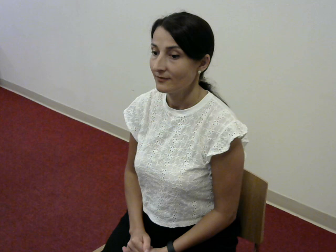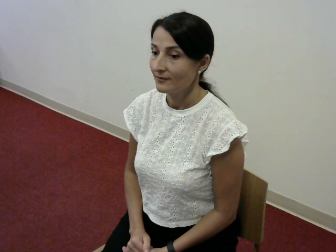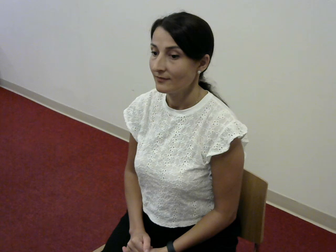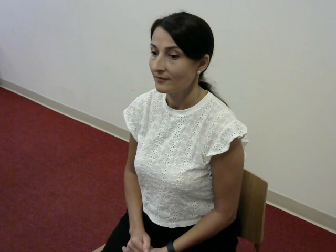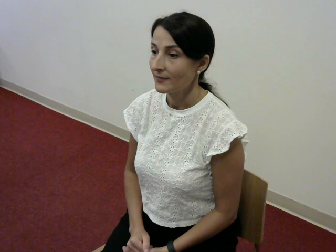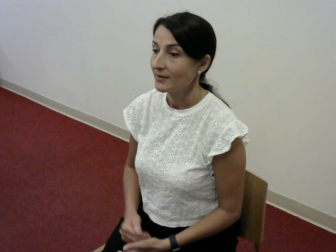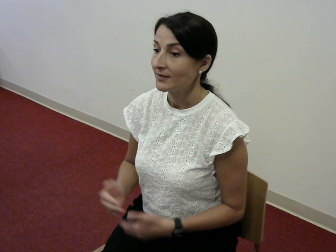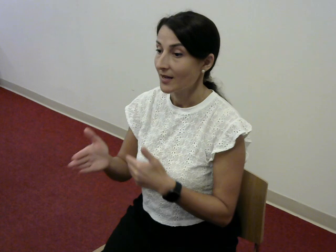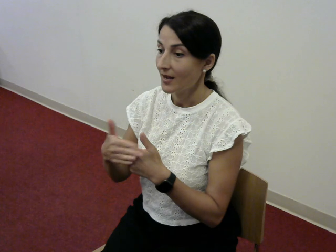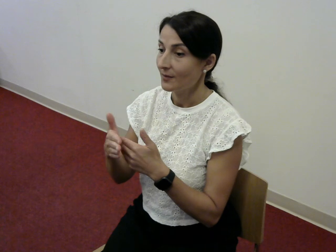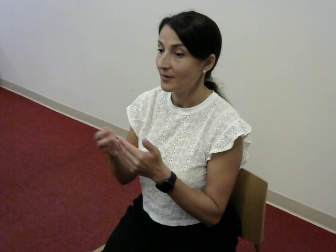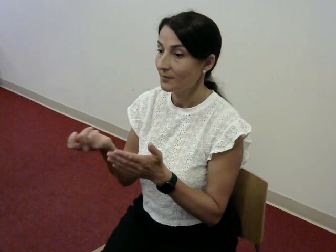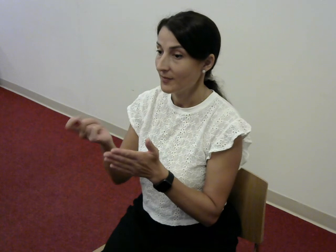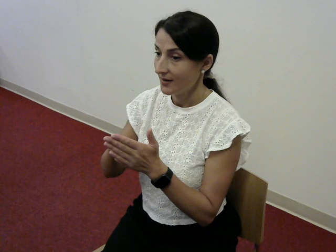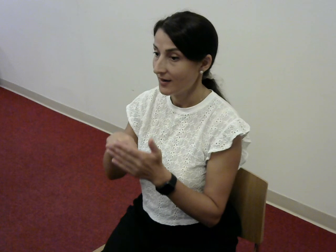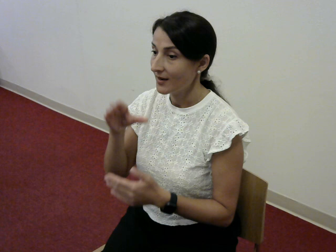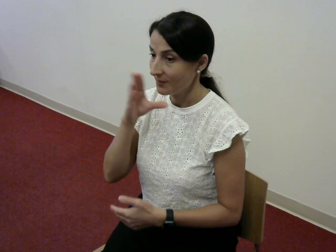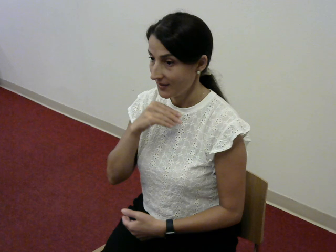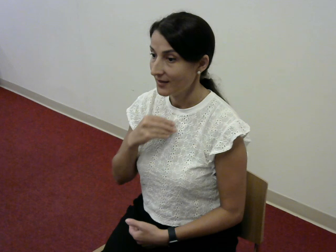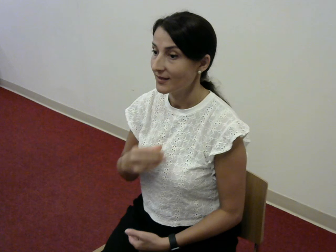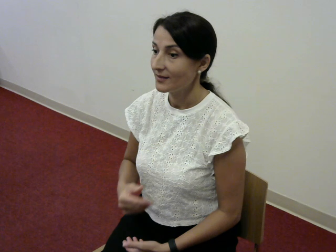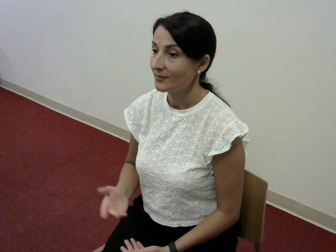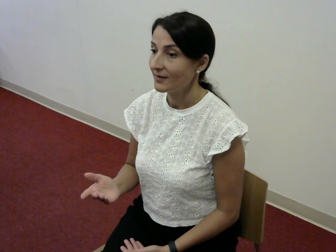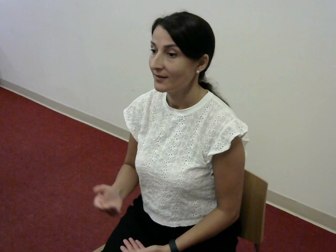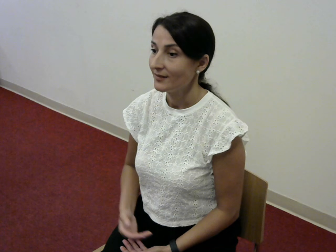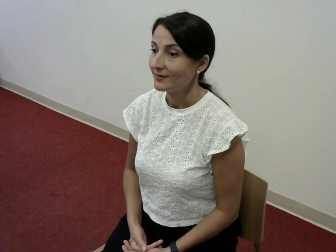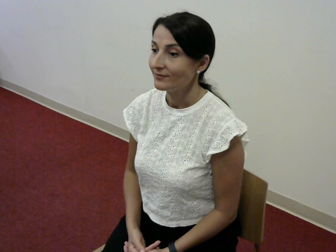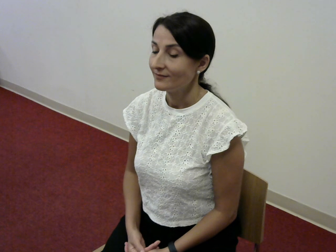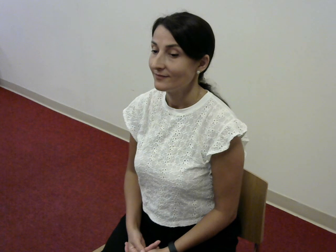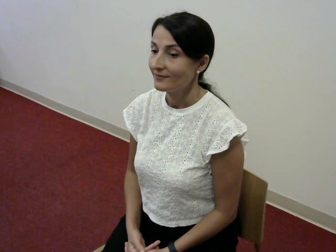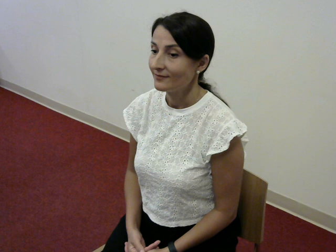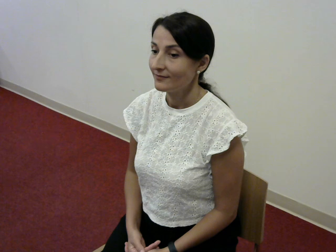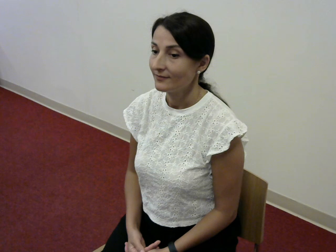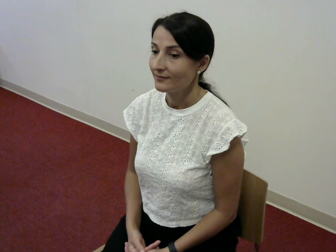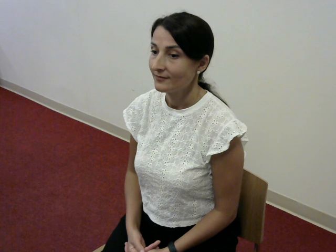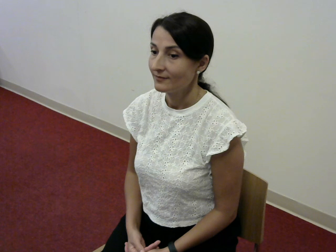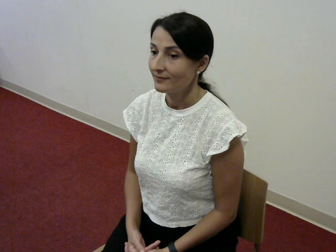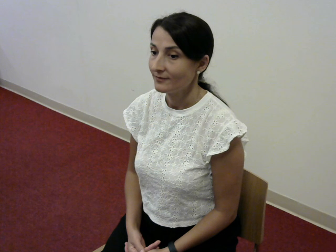Qapını bağlaya bilərsinizmi?